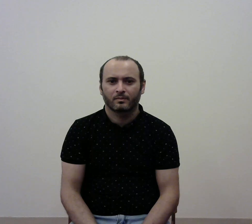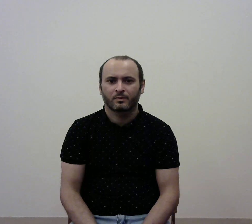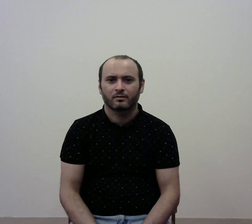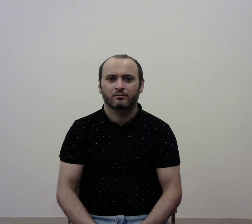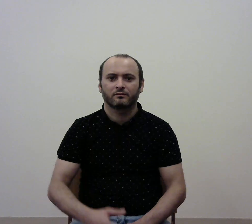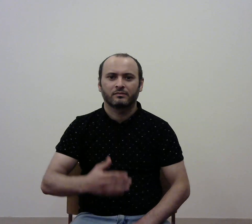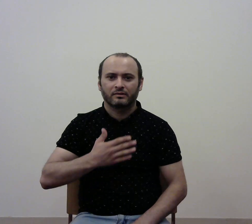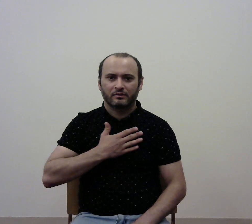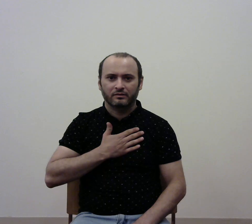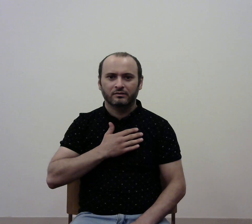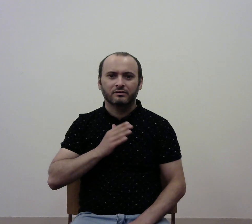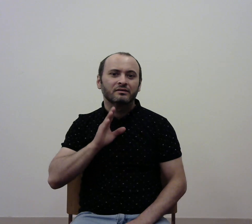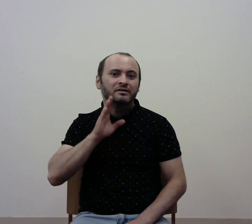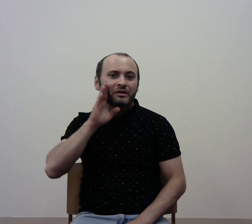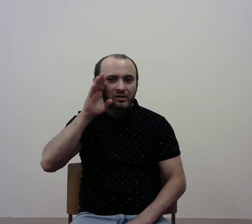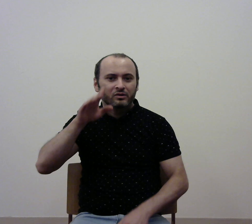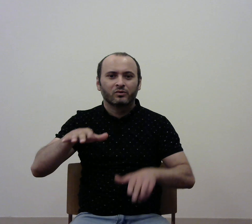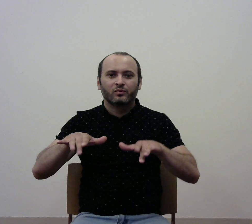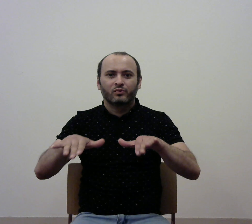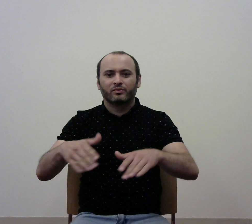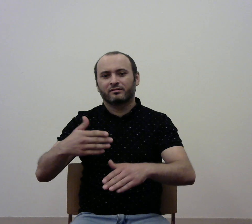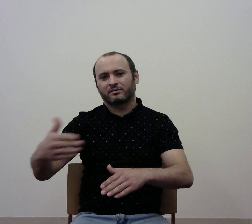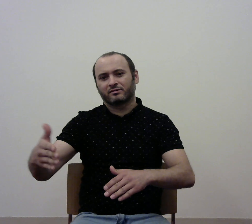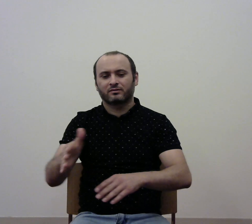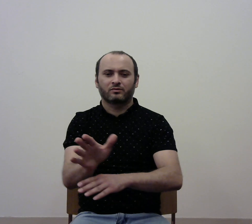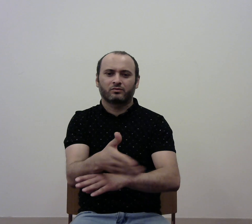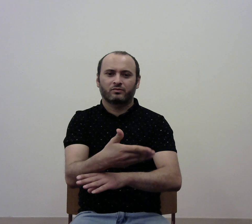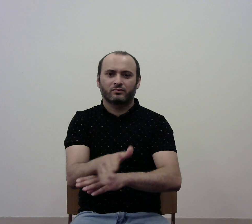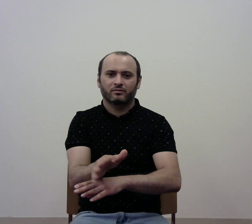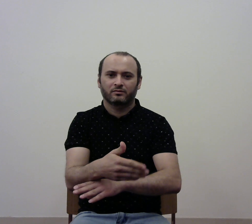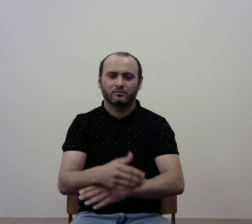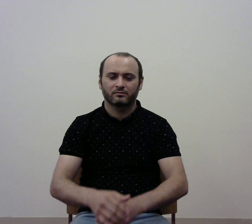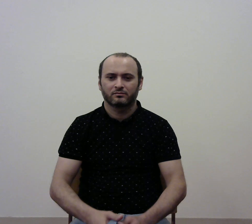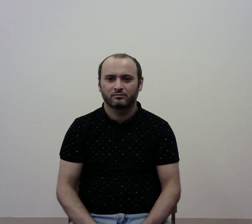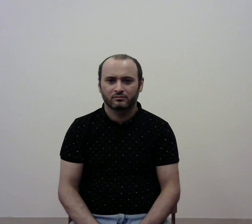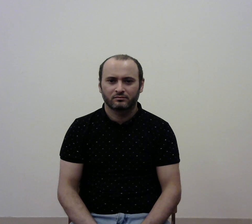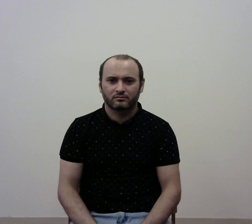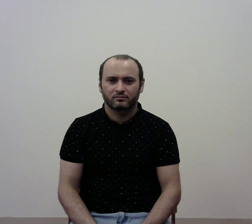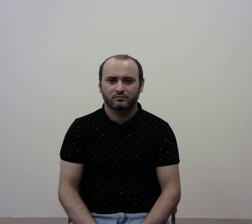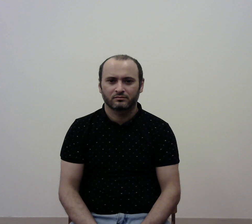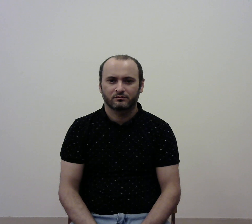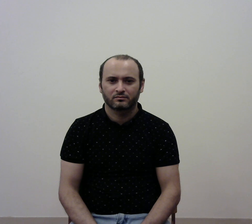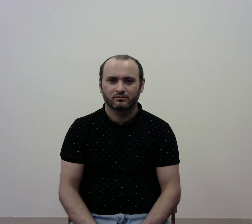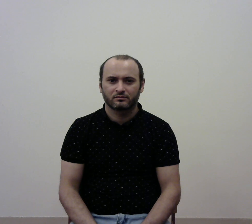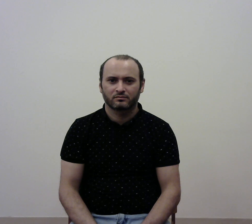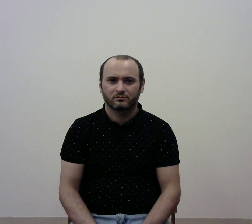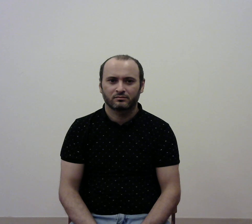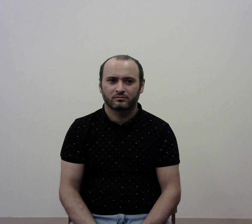Mən səhərlər dənizin kənarında gəzirəm